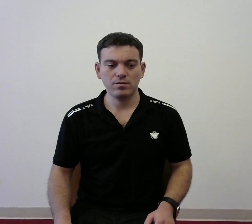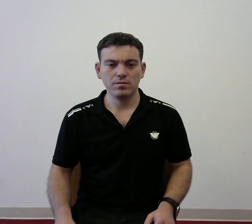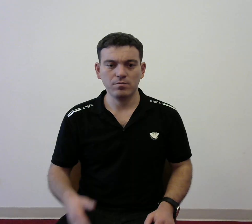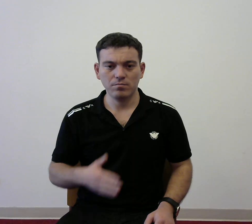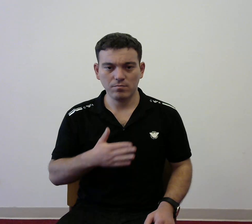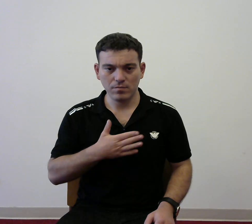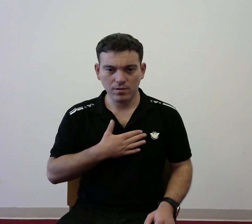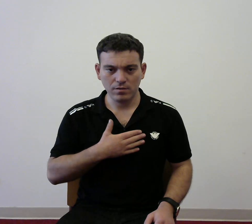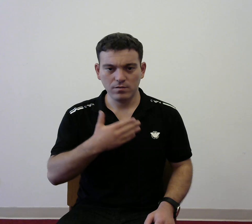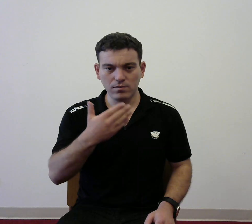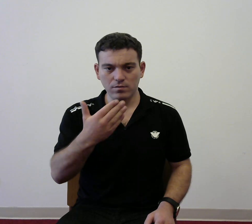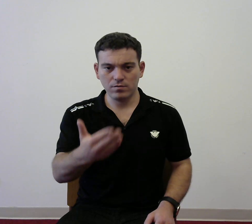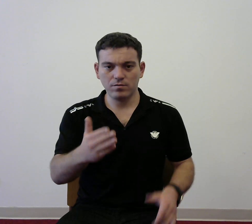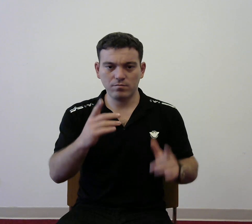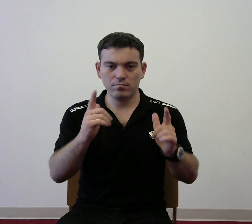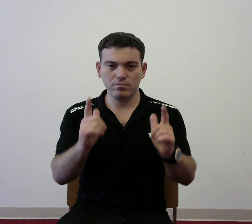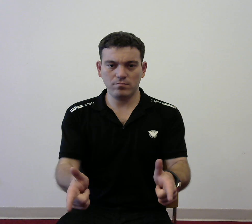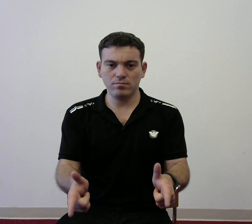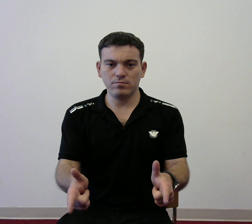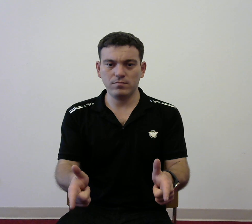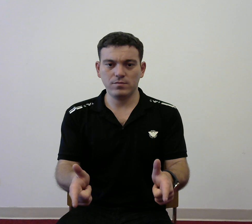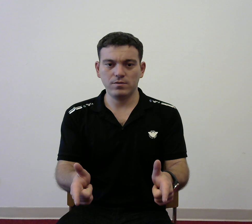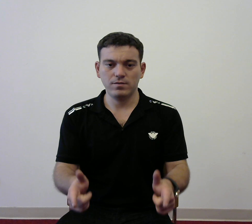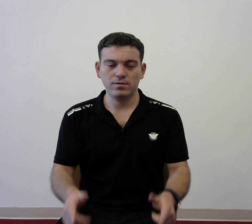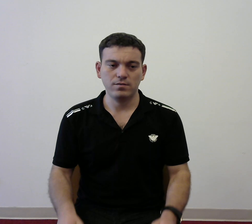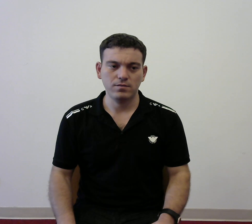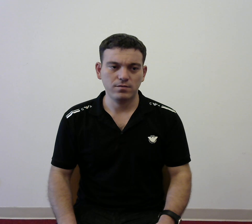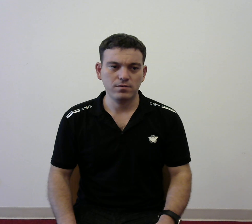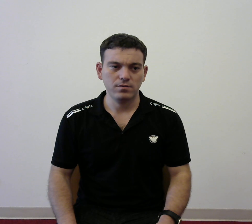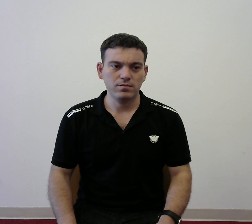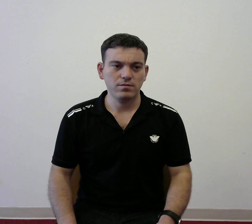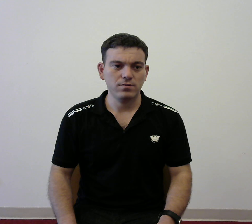Mən bununla razıyam